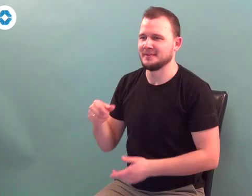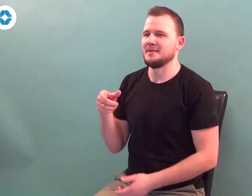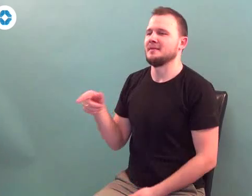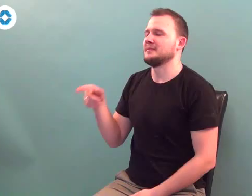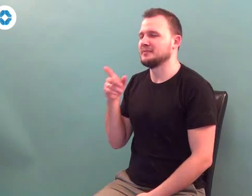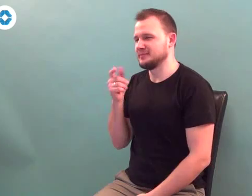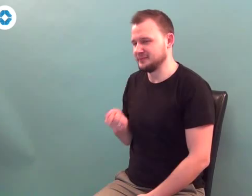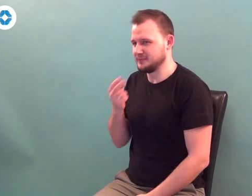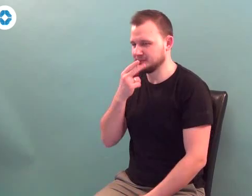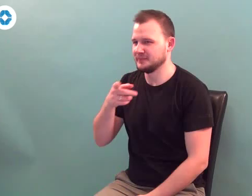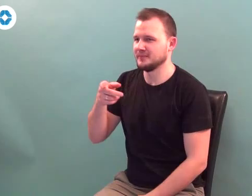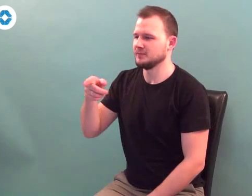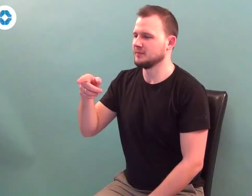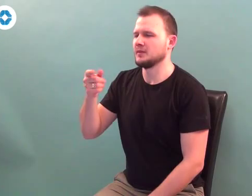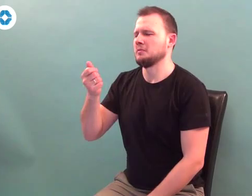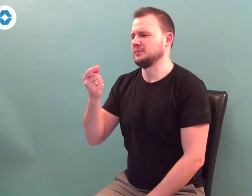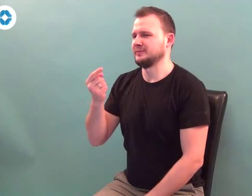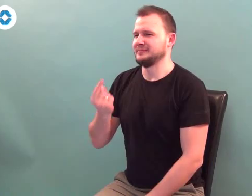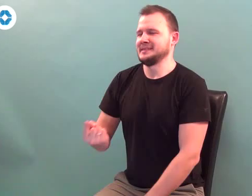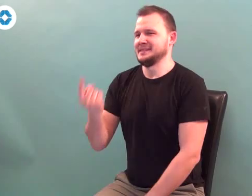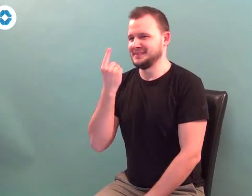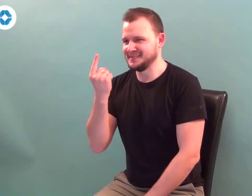Charlie Chaplin, nadal skrępowany, pokazuje na palcach "jeden".